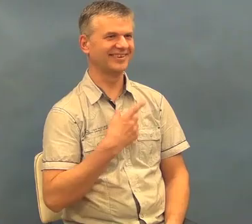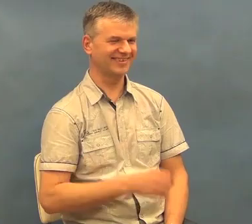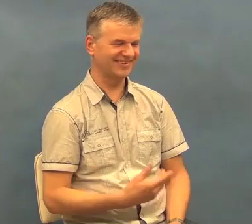Dlatego.